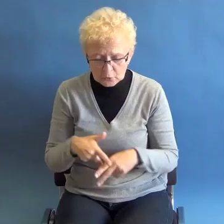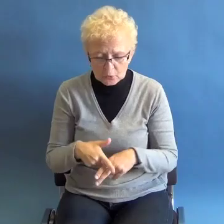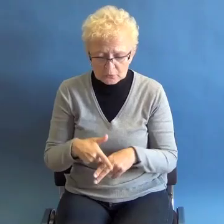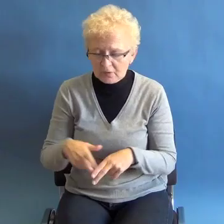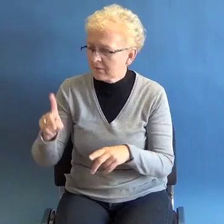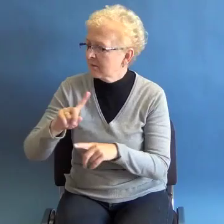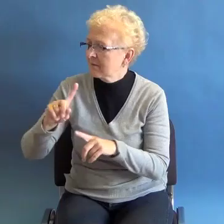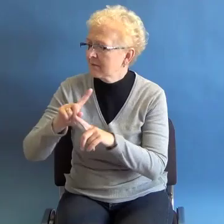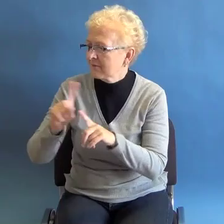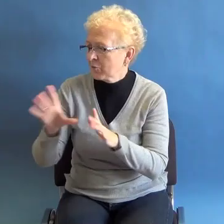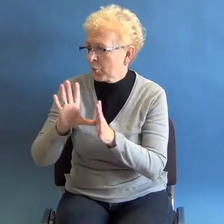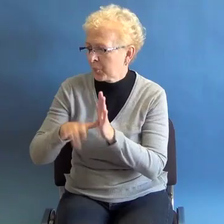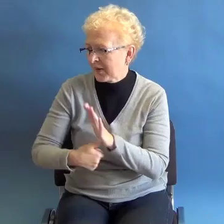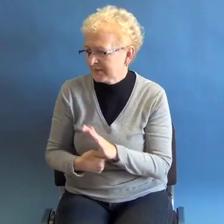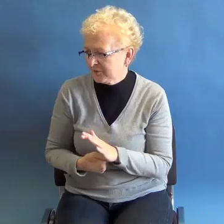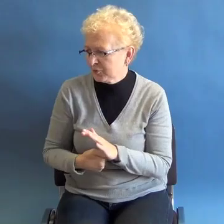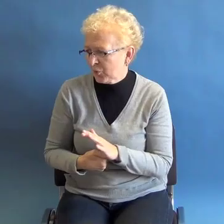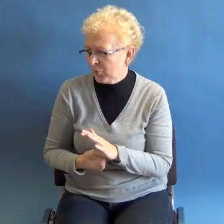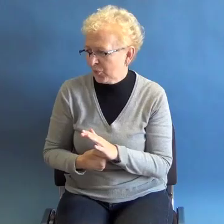Nie wolno w mieście.